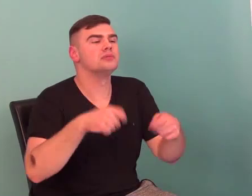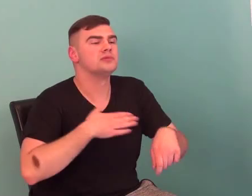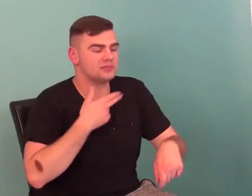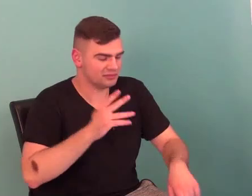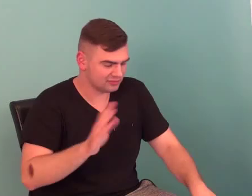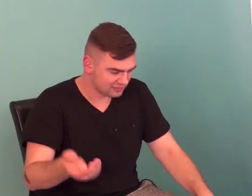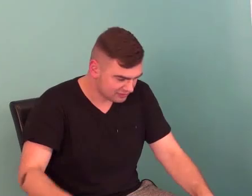Bez soboty i niedzieli.